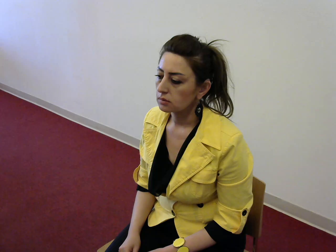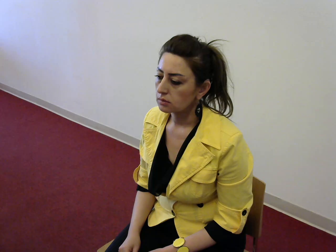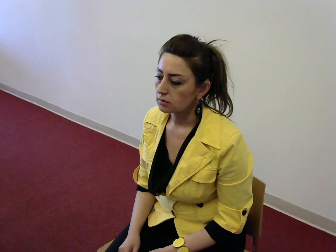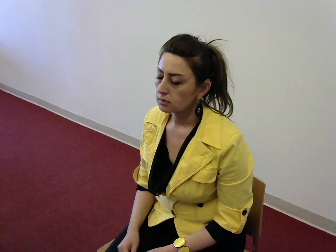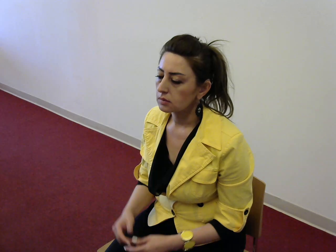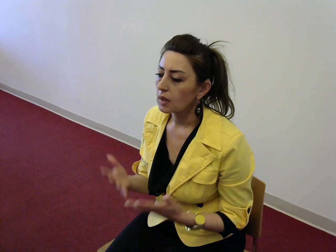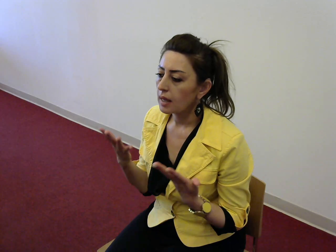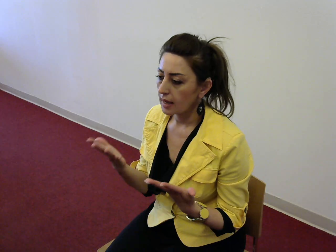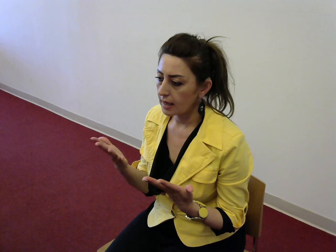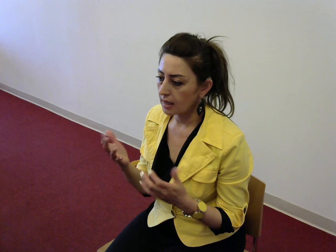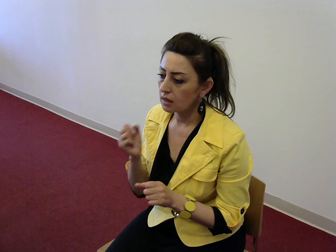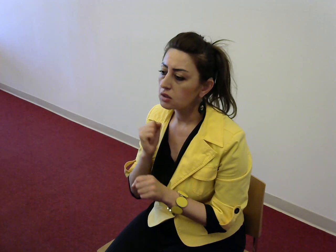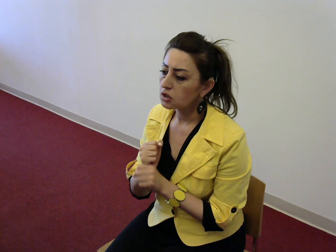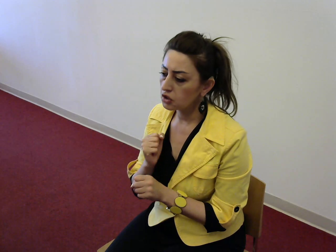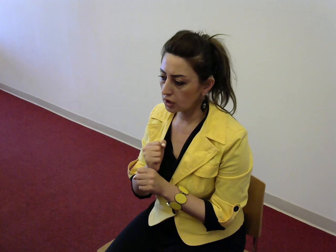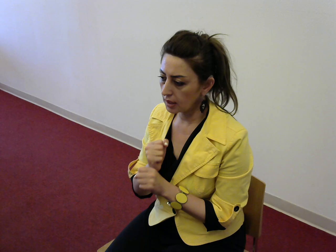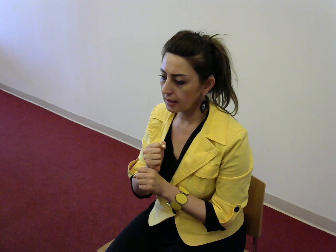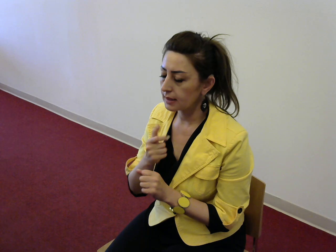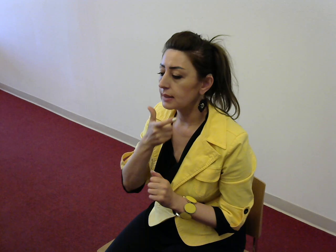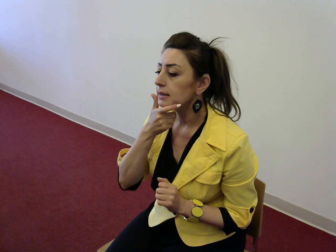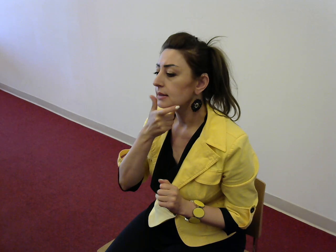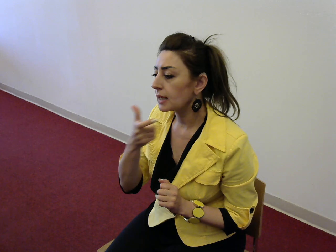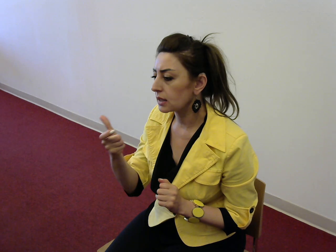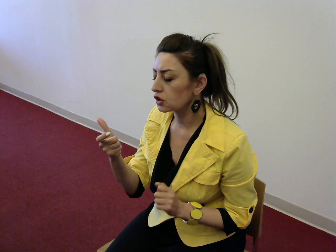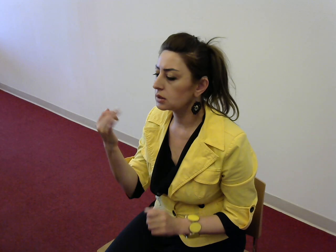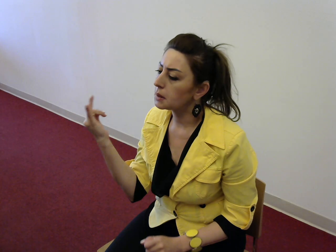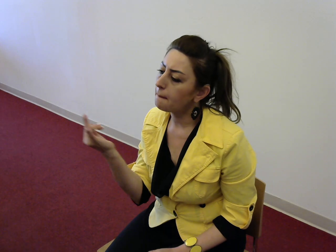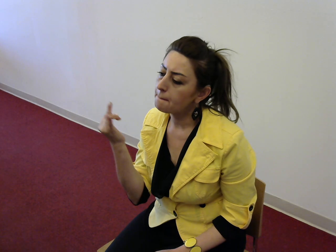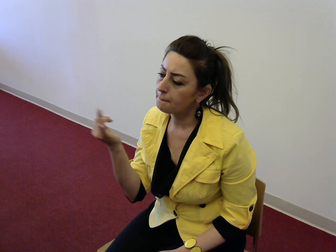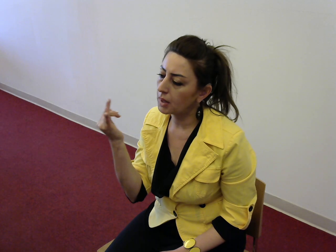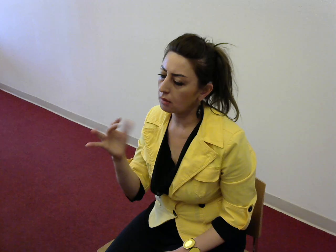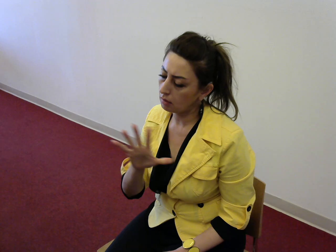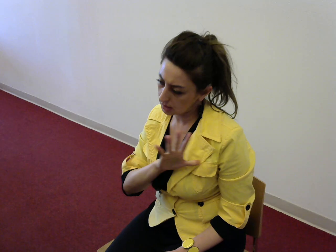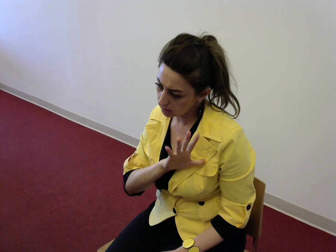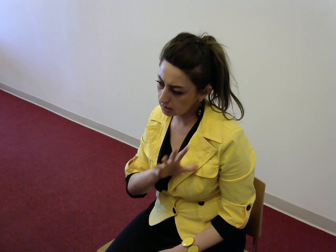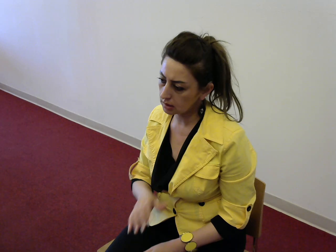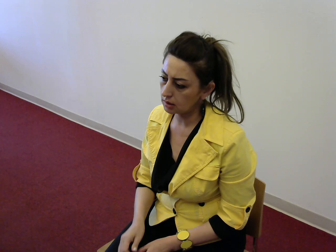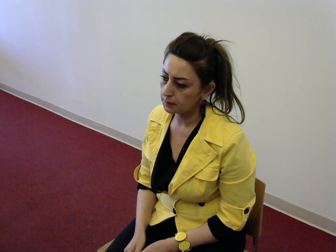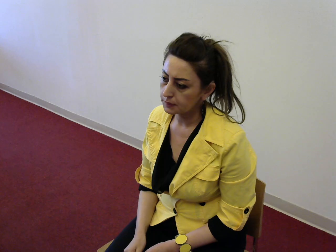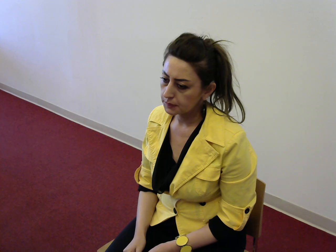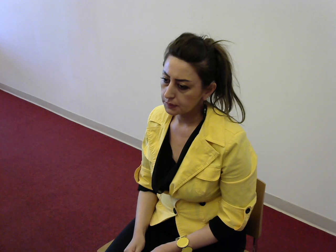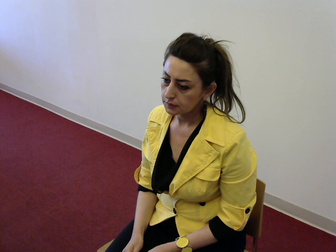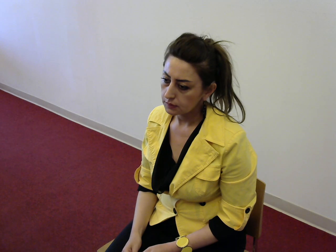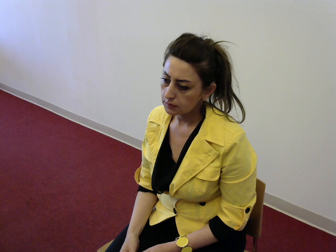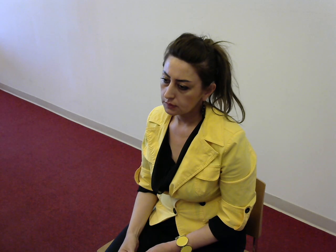Əl işləri sərgisi maraqlı idi